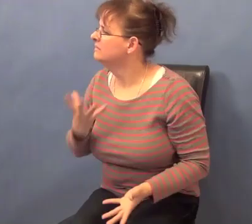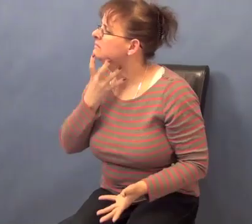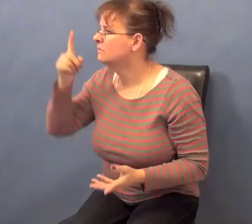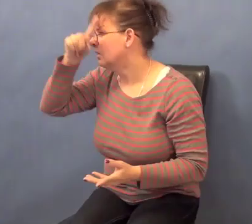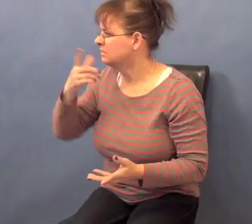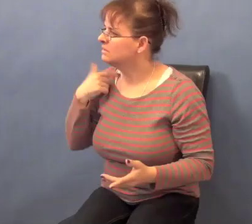Wkurzyłam się.